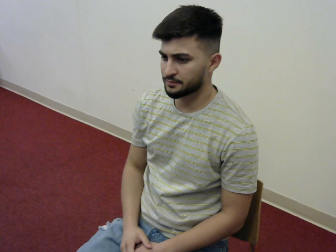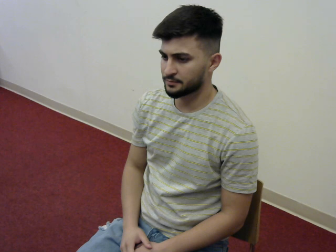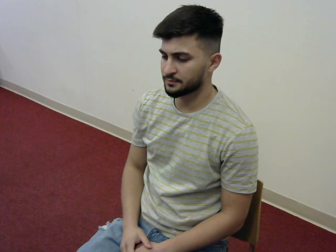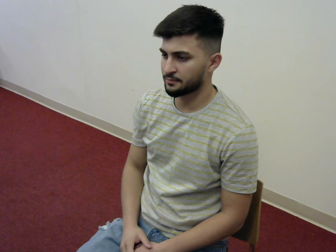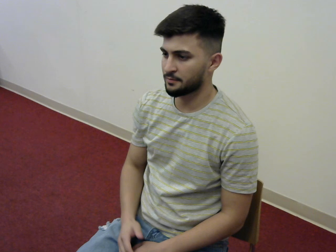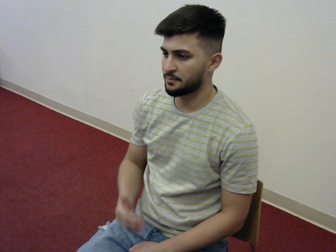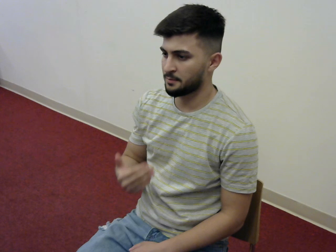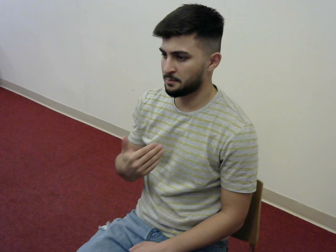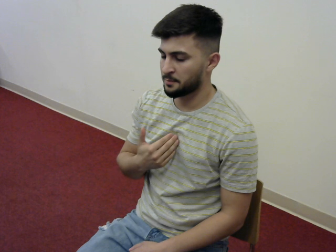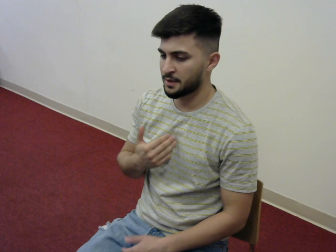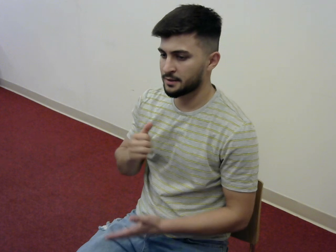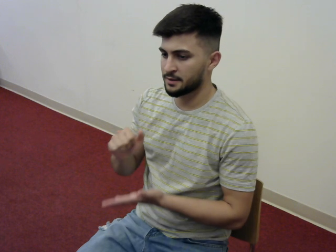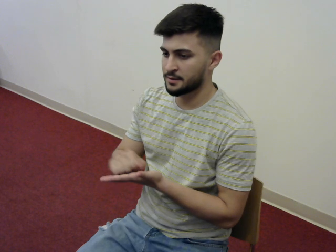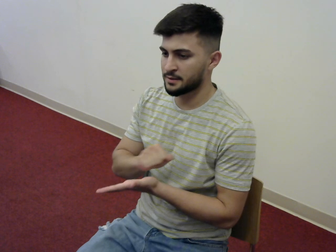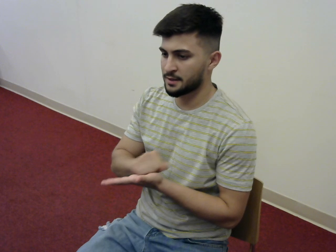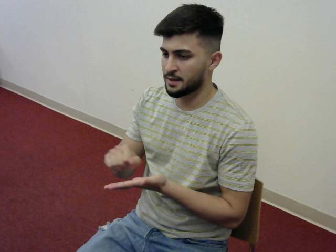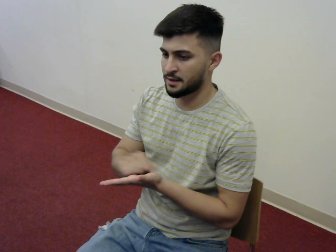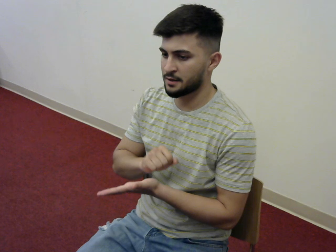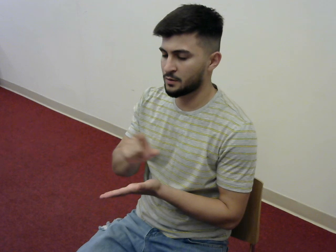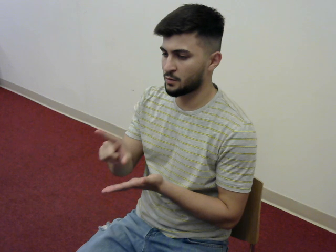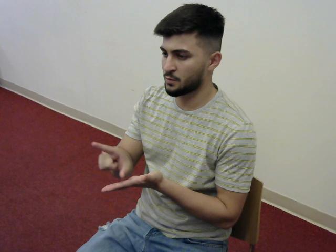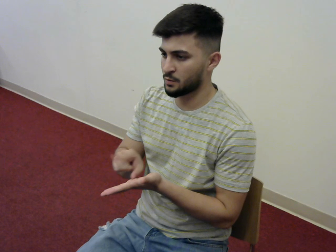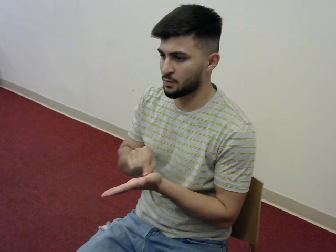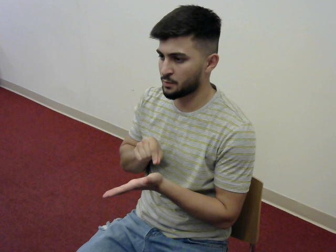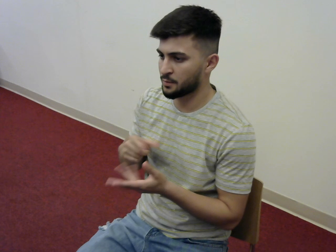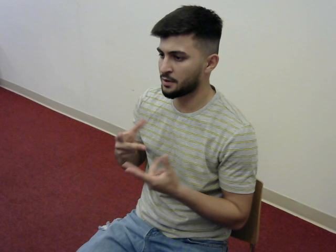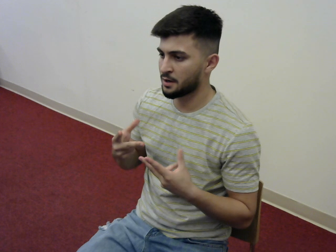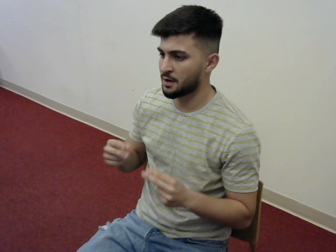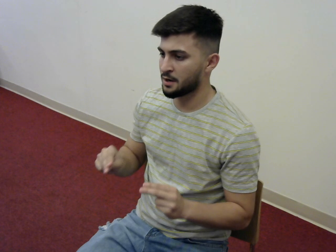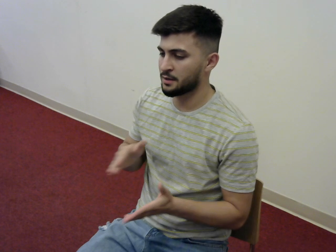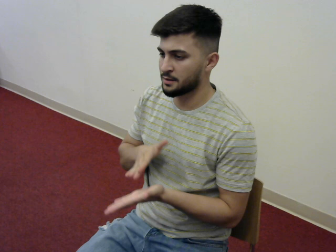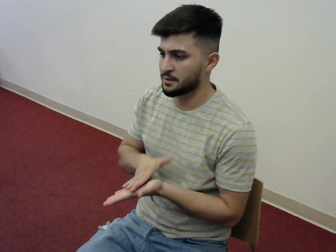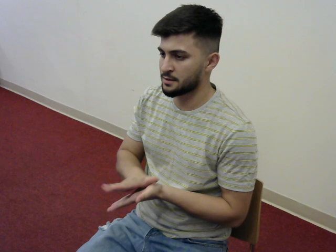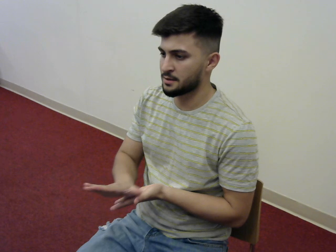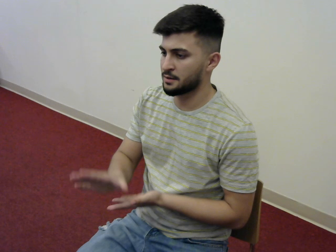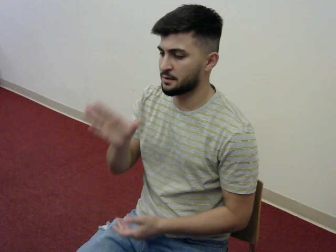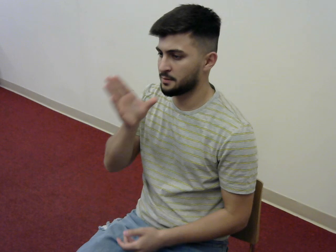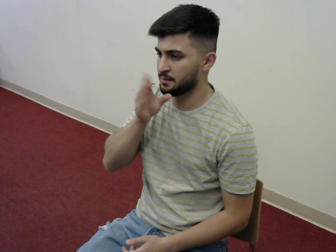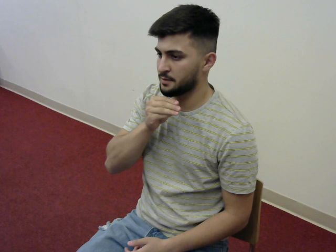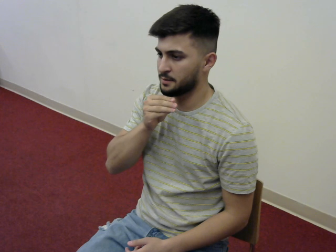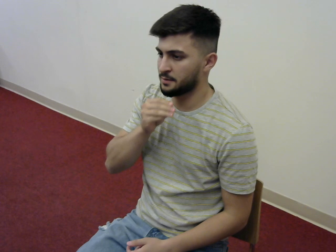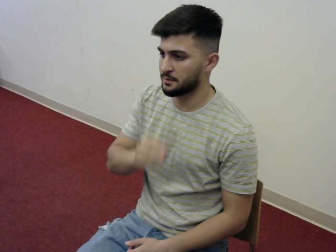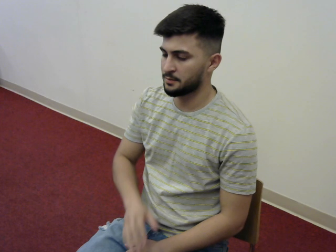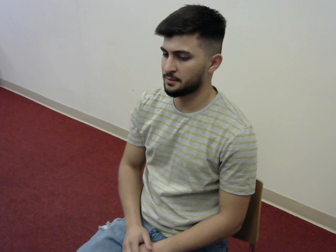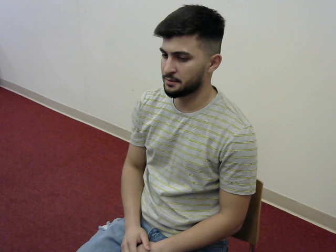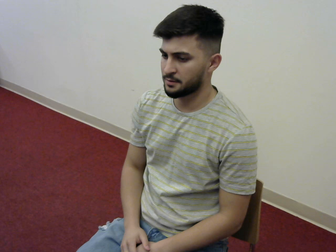Mən sənədlərin surətini harada çıxara bilərəm?